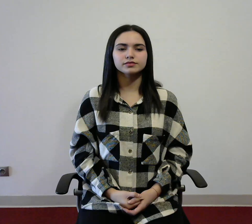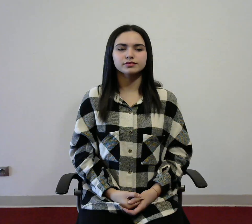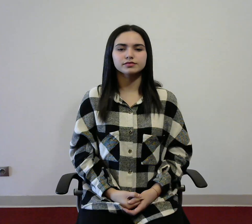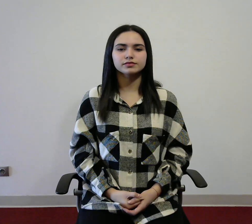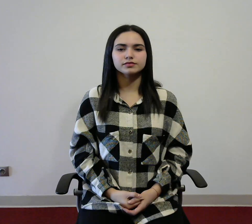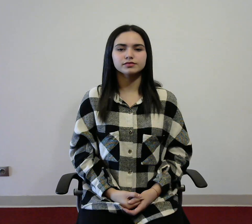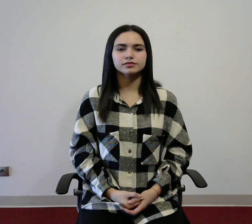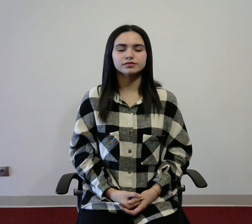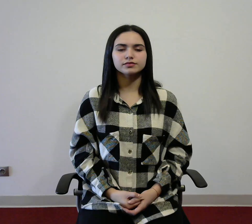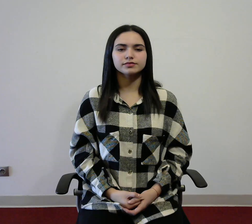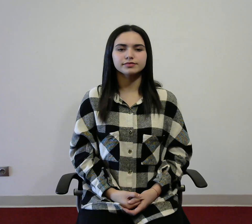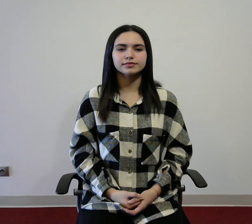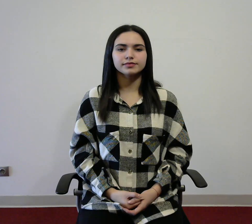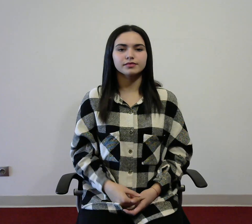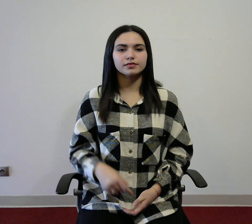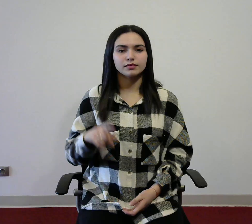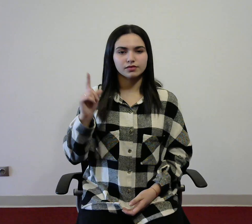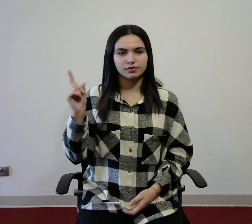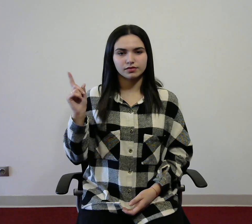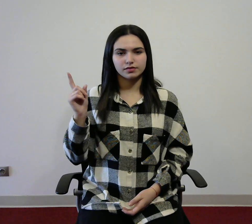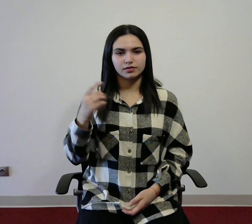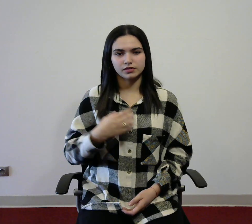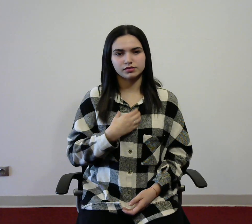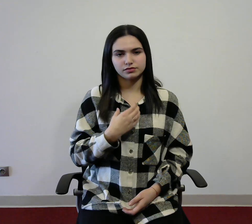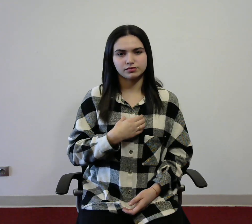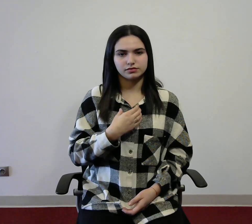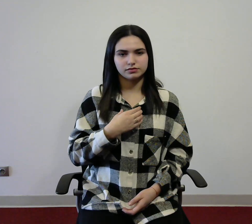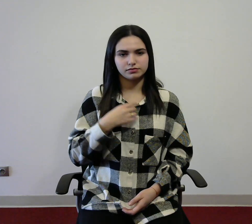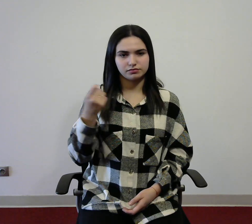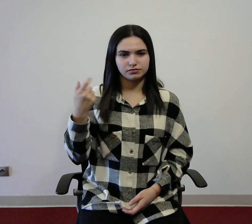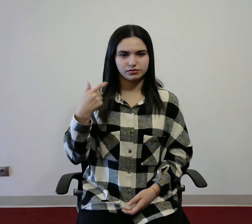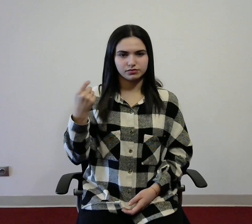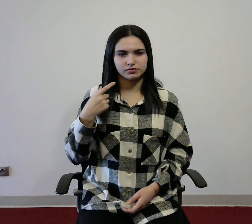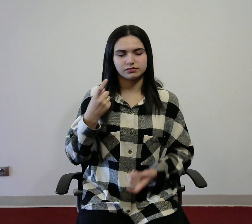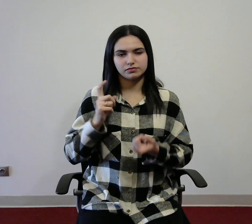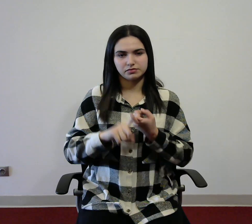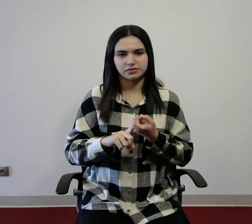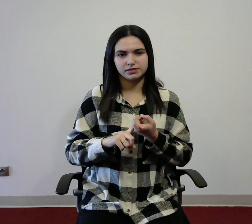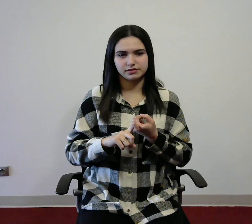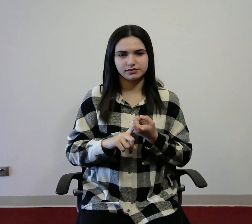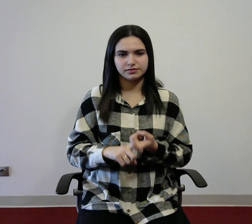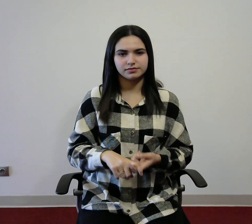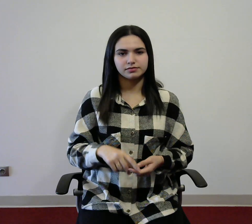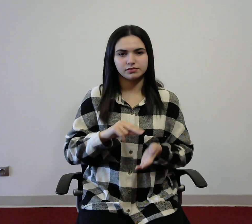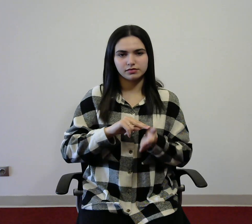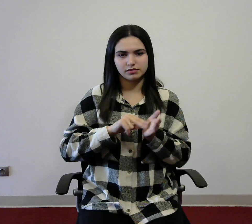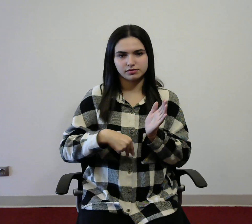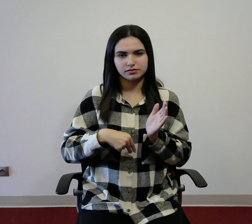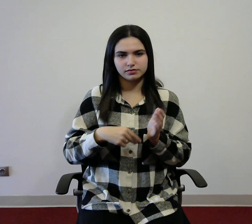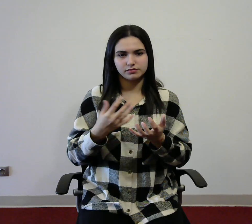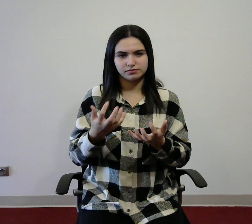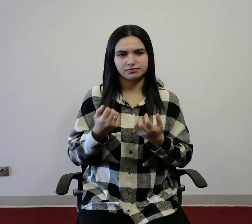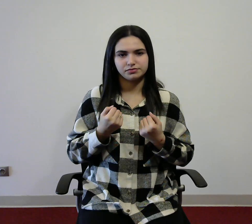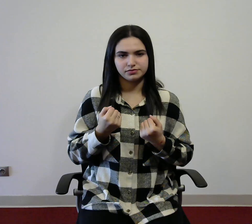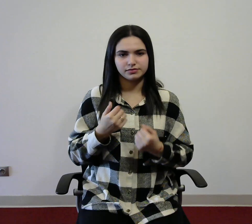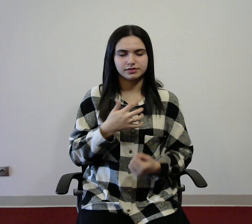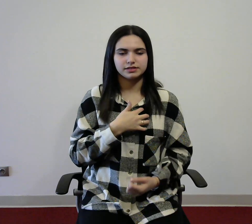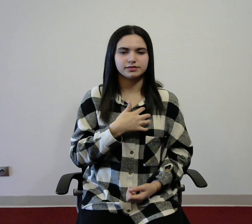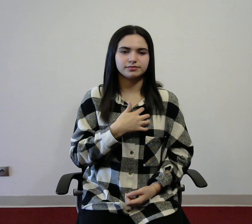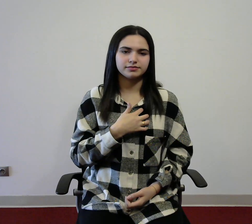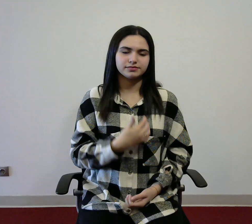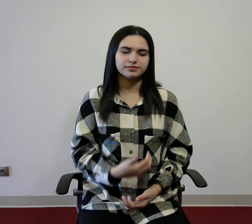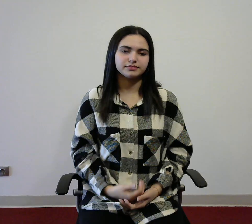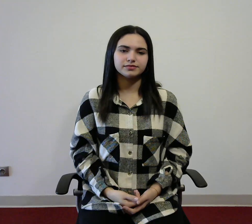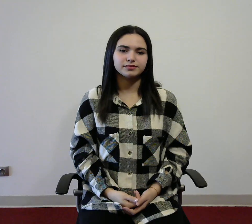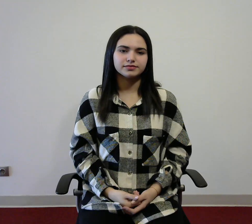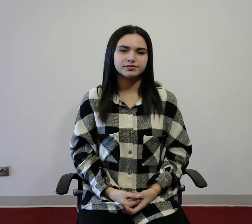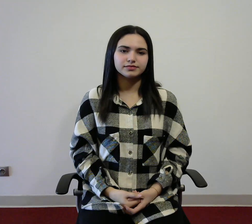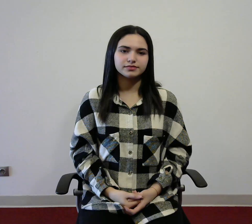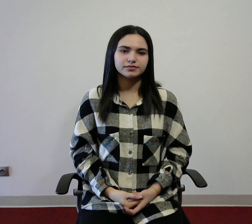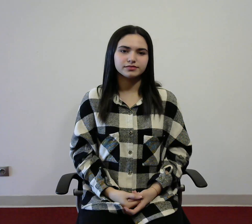O sosial müavinət ilə bağlı arayış almaq istəyir